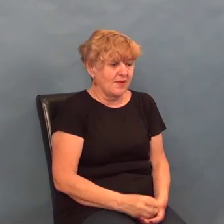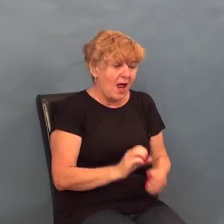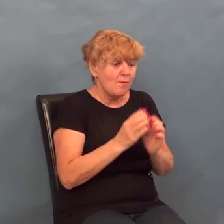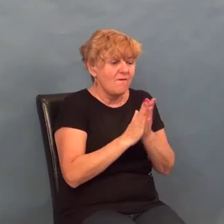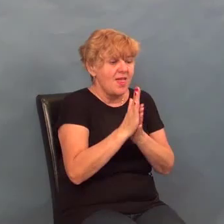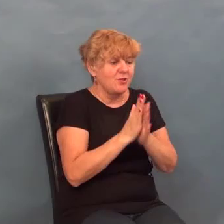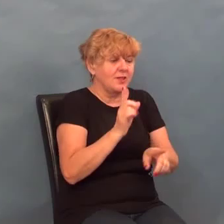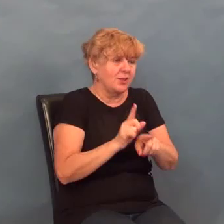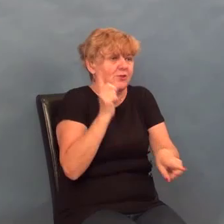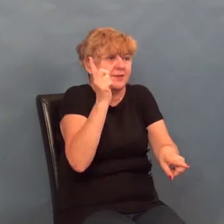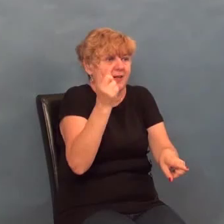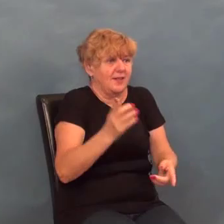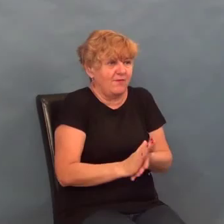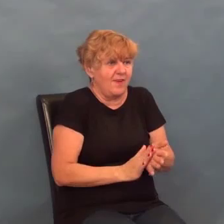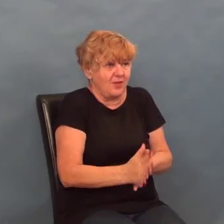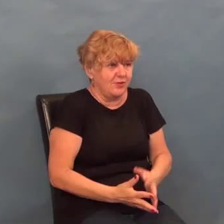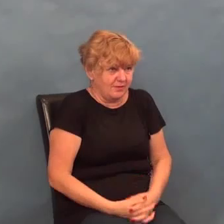Albo ten zakaz obowiązuje również w lesie.